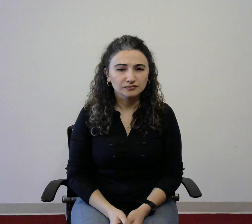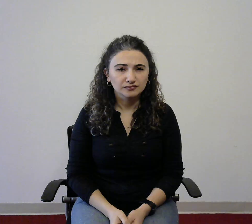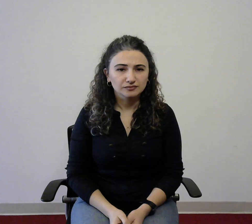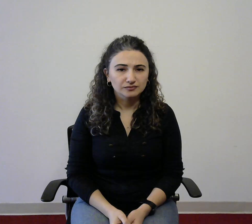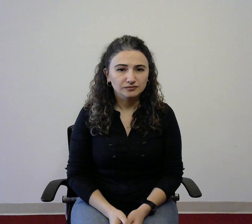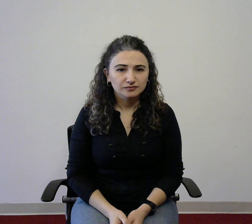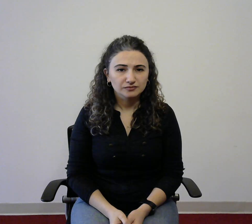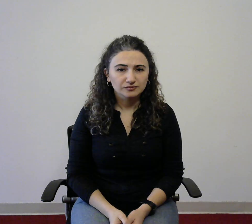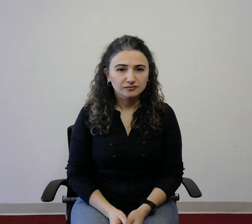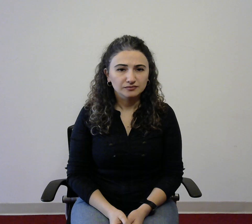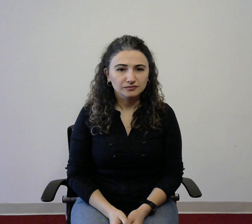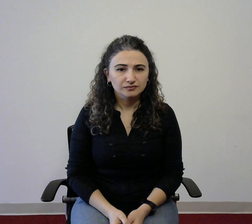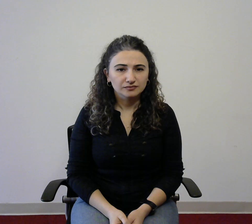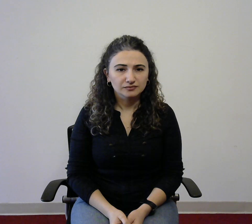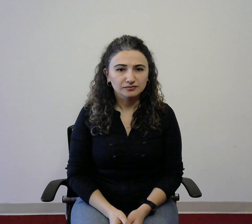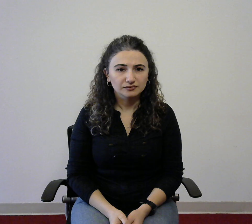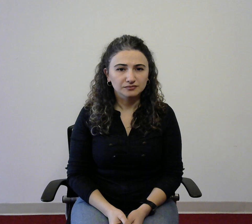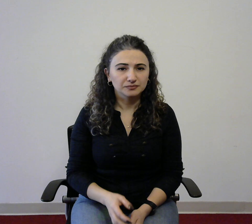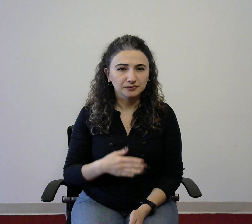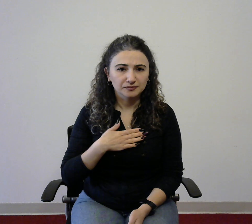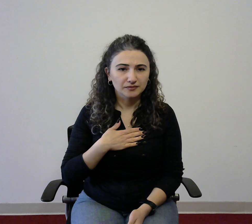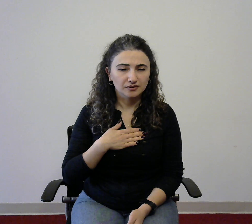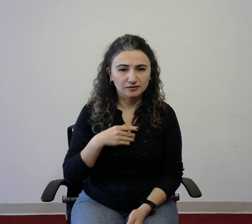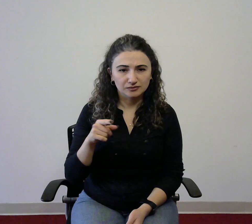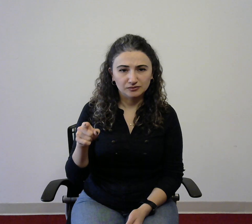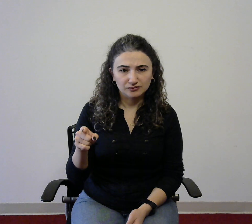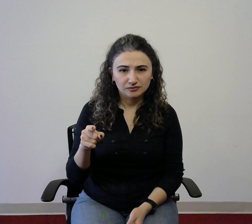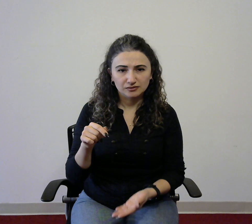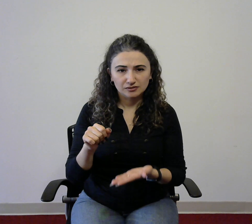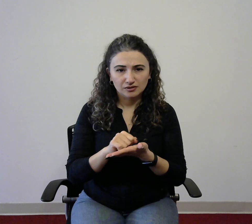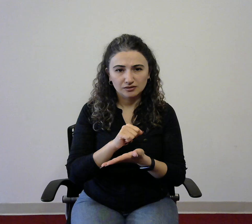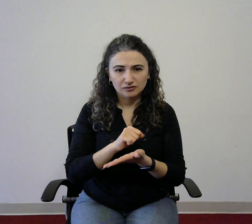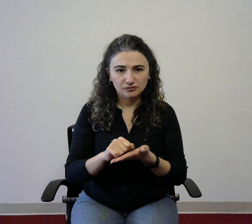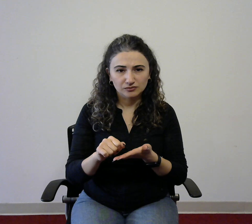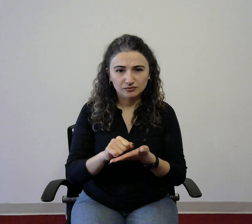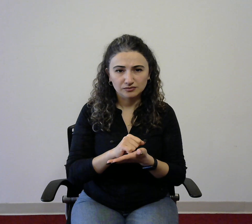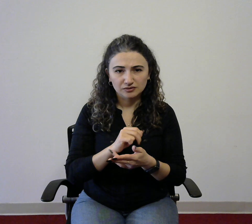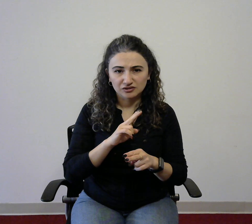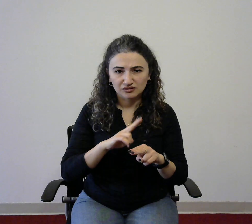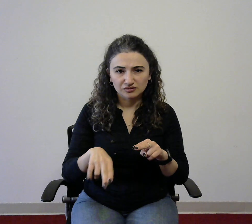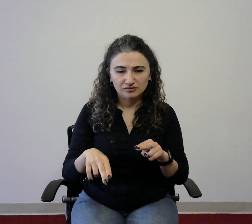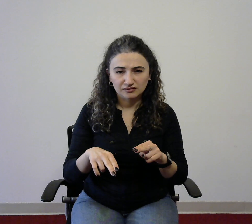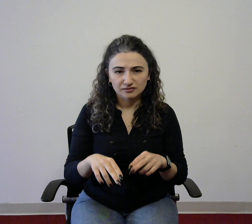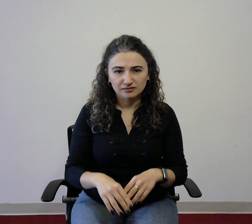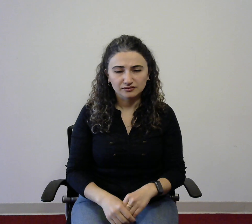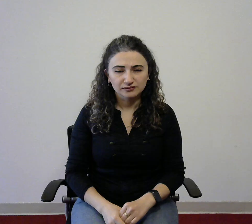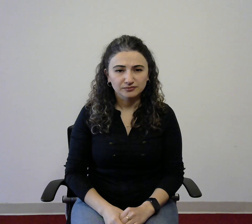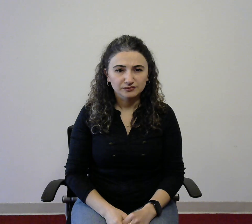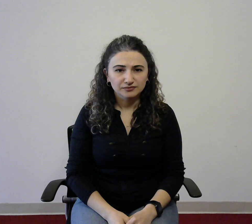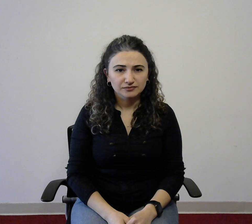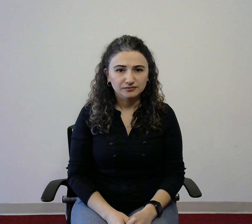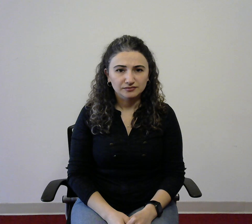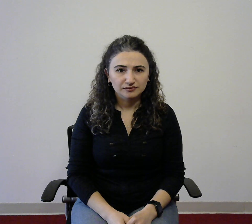Mən o sənədi itirmişdim